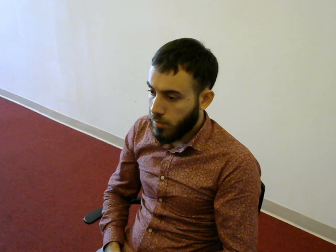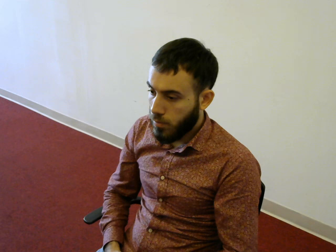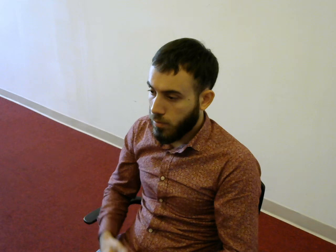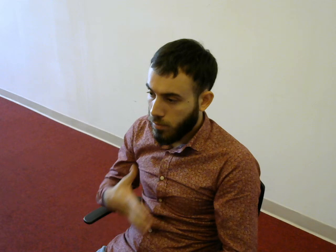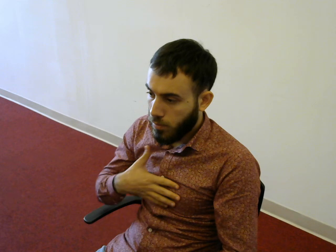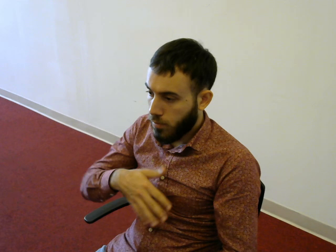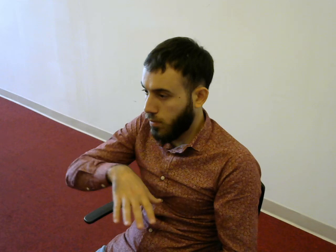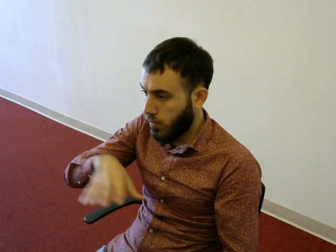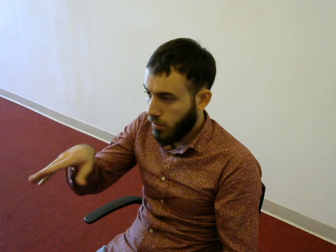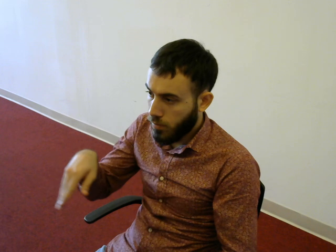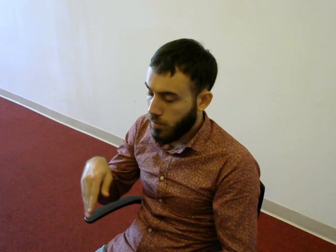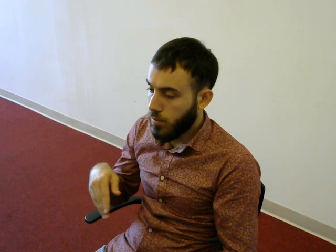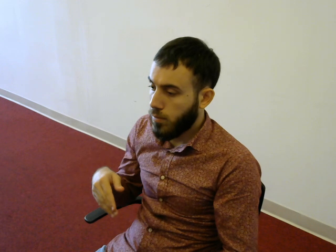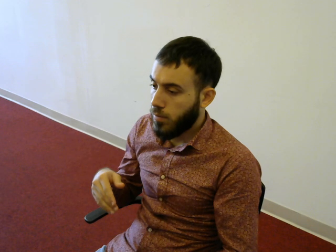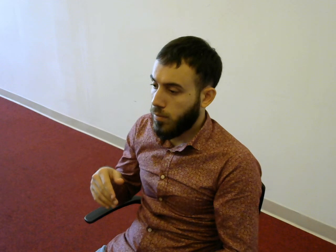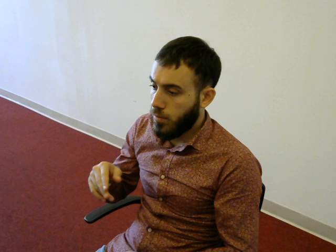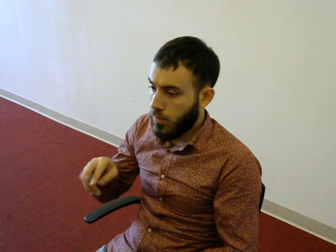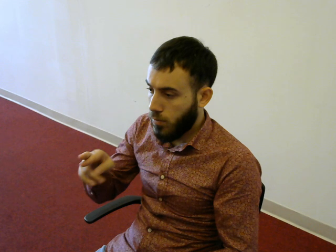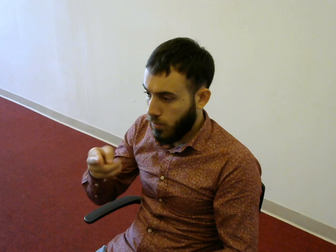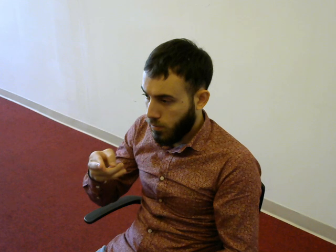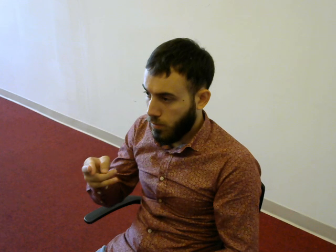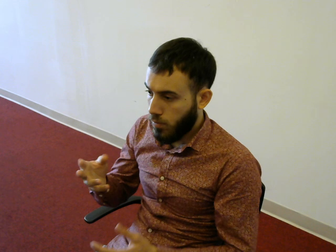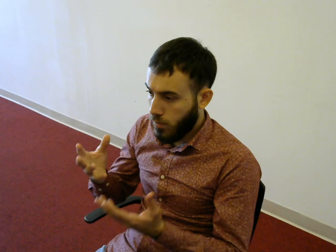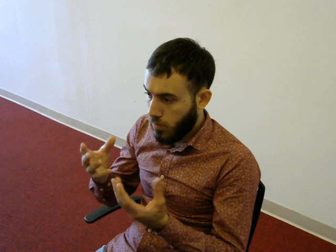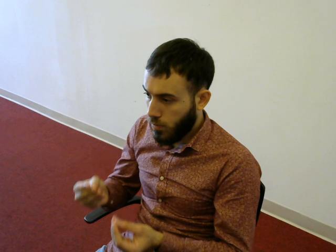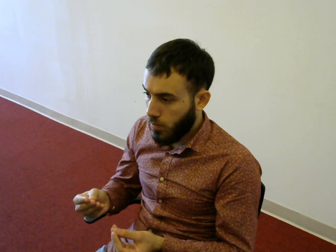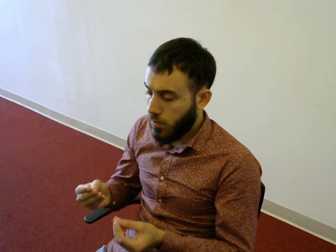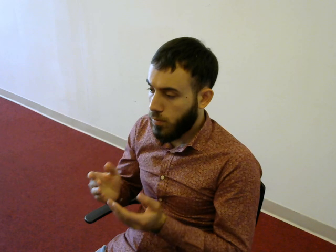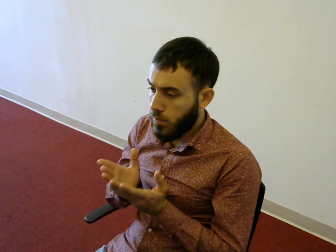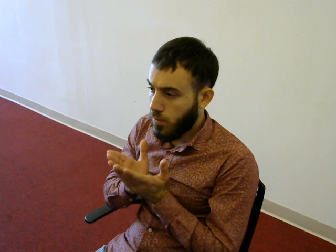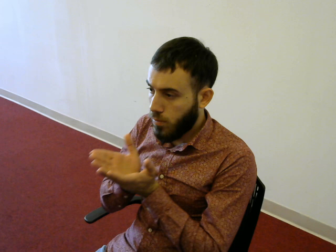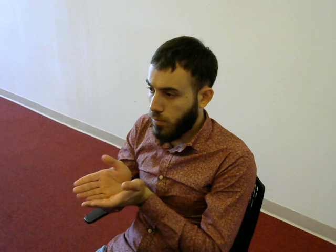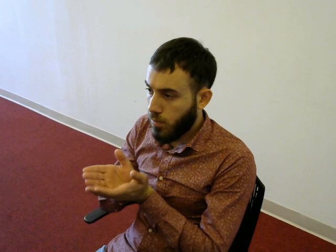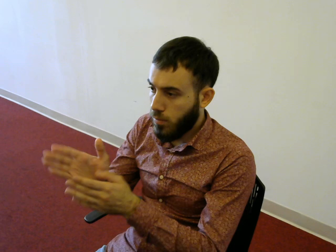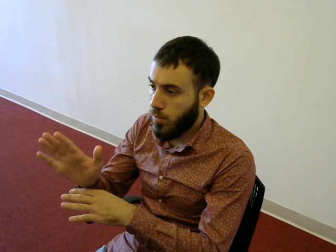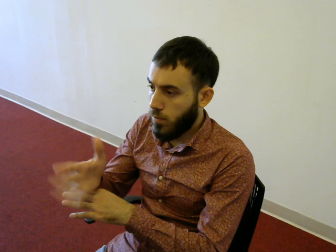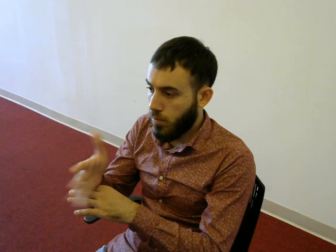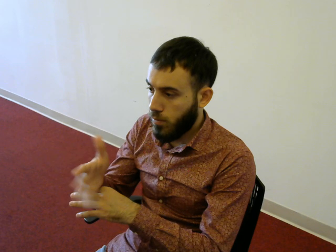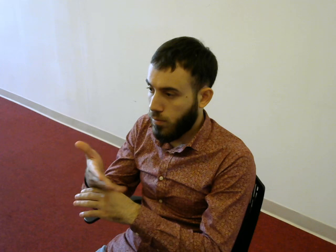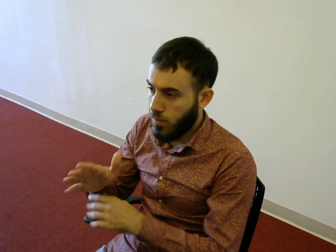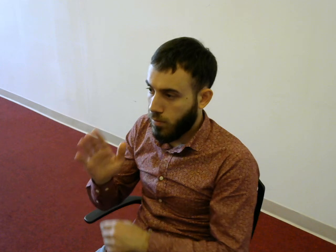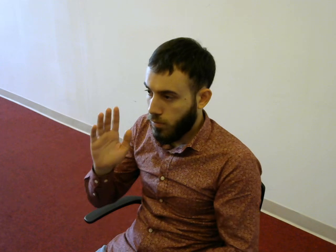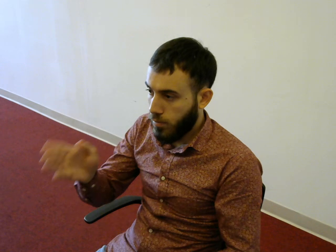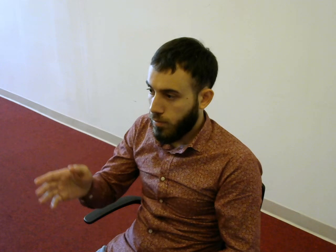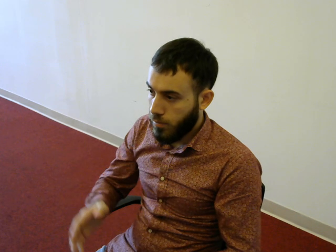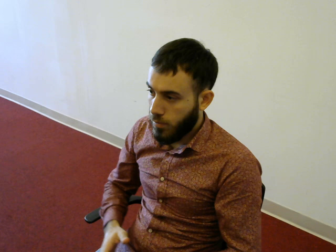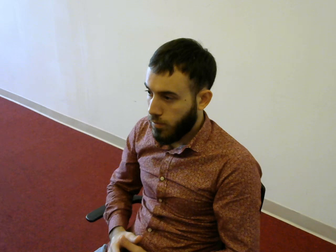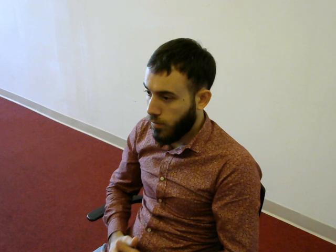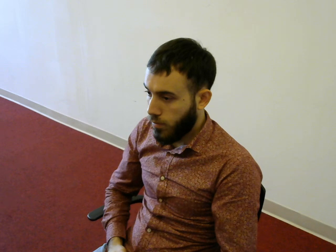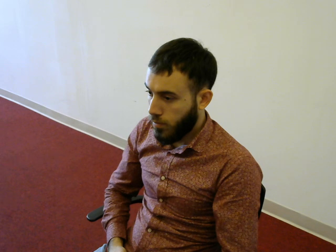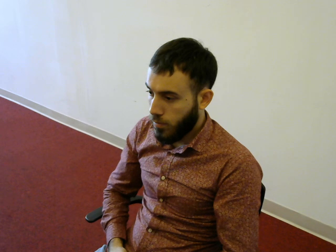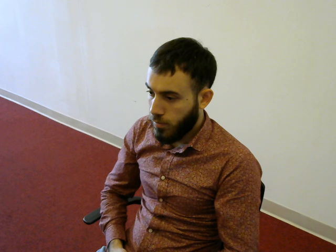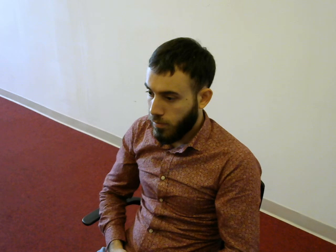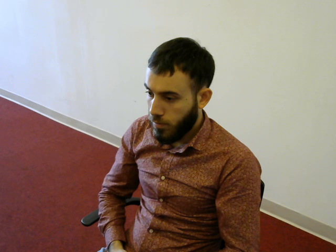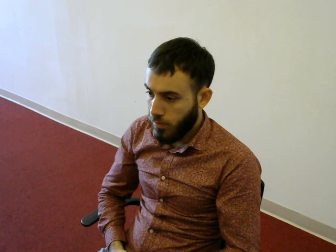Biz cümə günü gəmi gəzintisində olacağıq